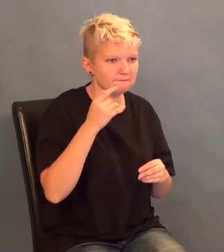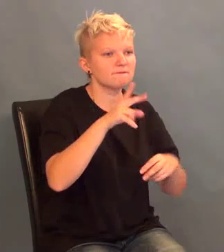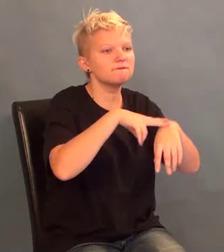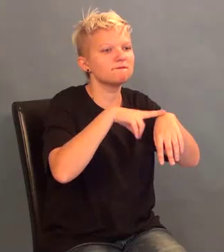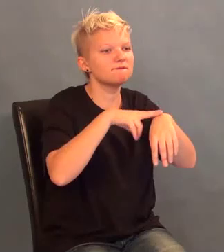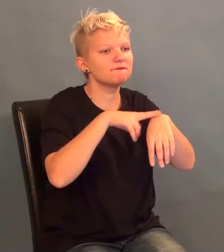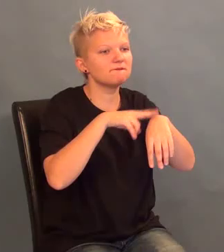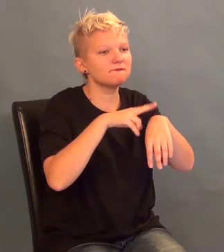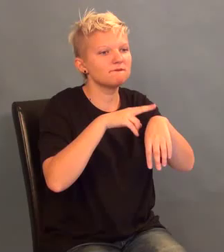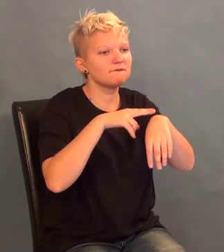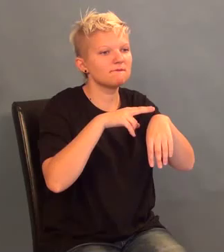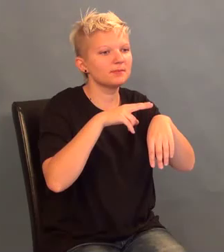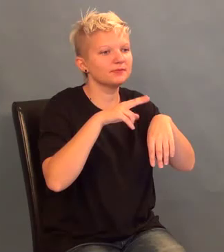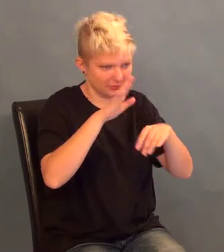Która godzina?